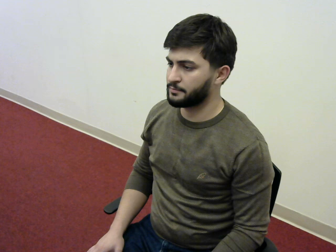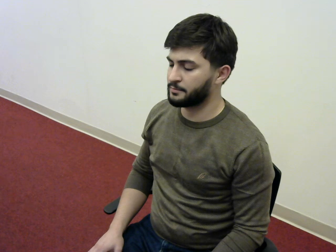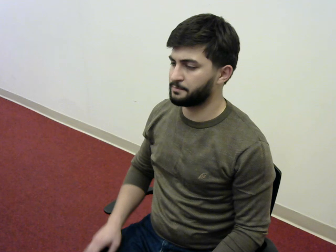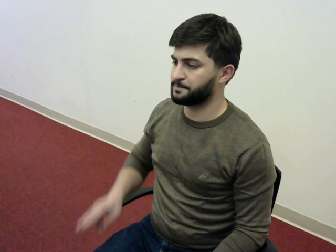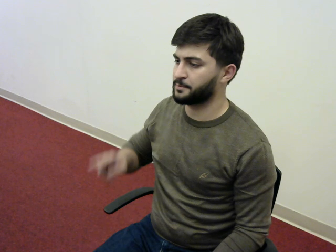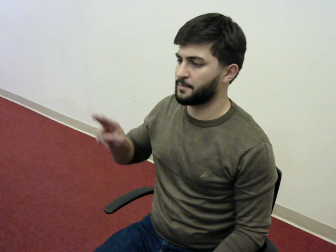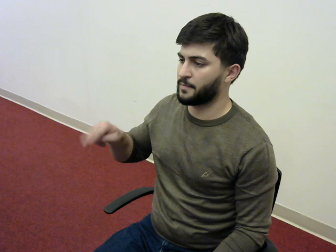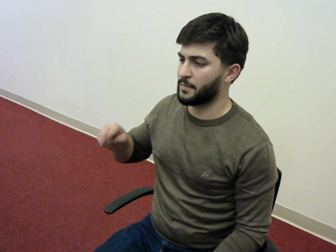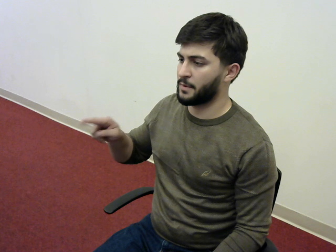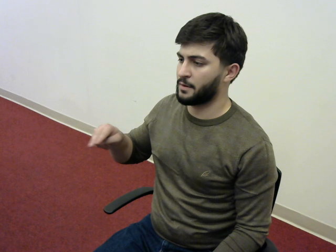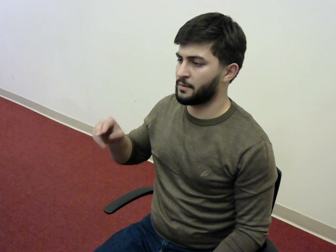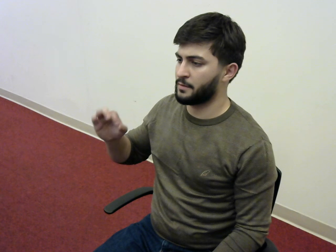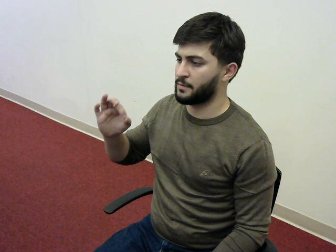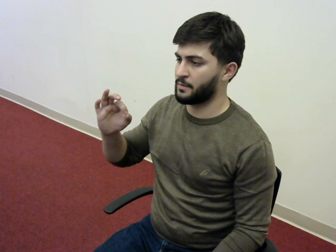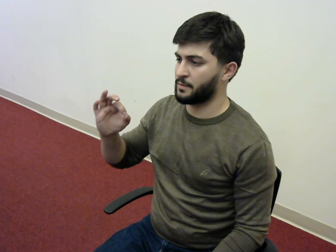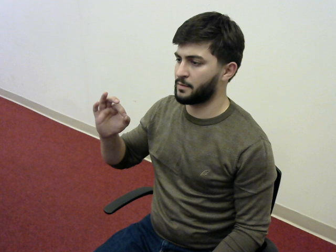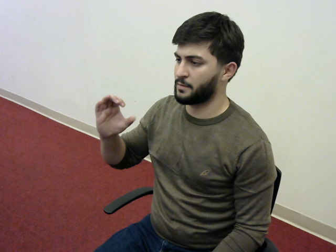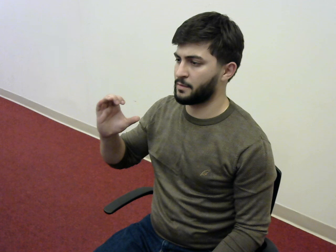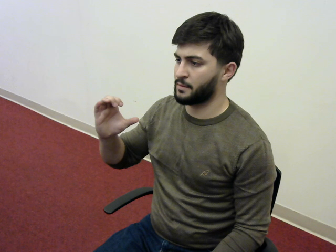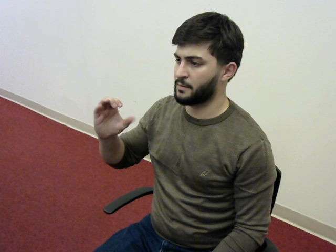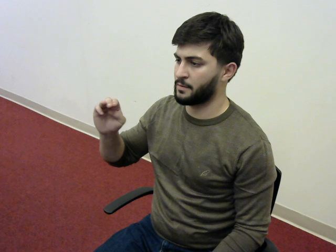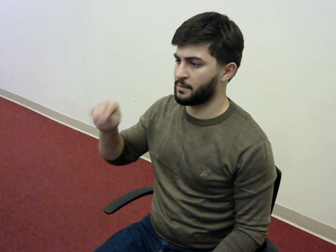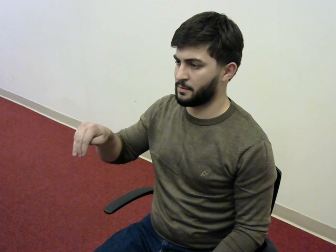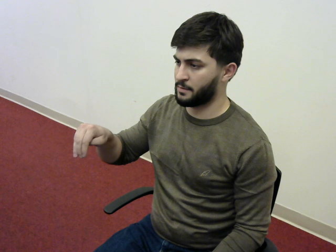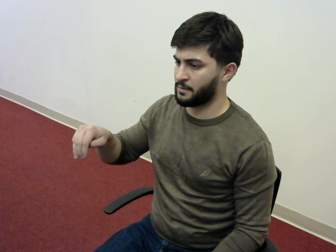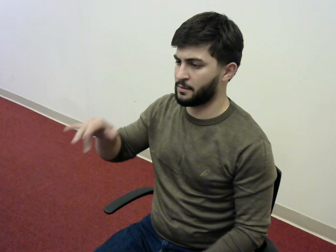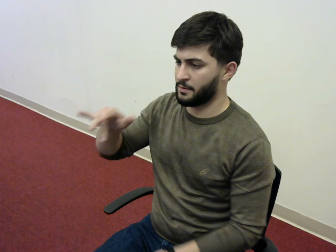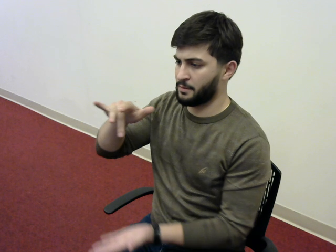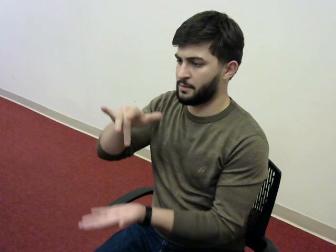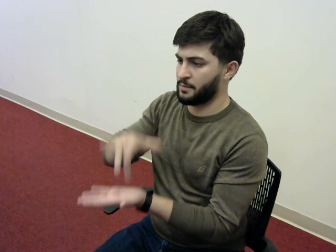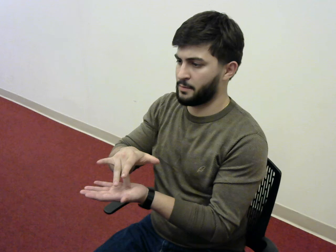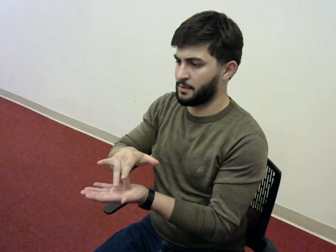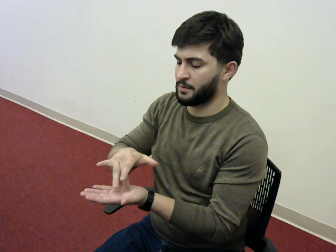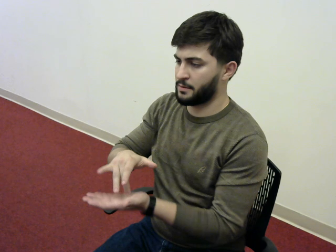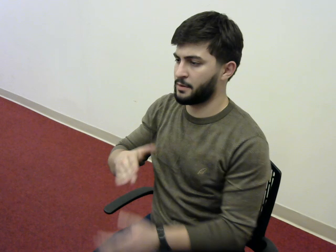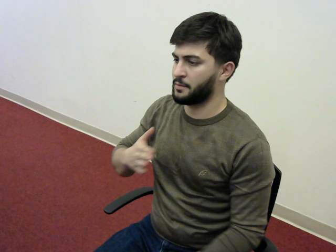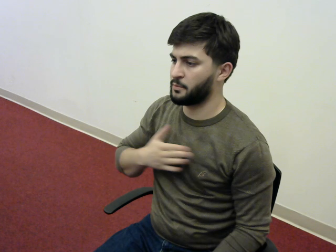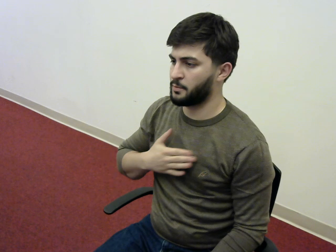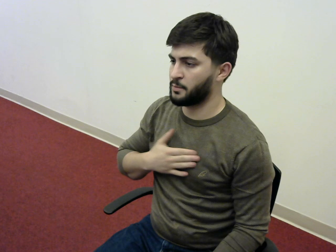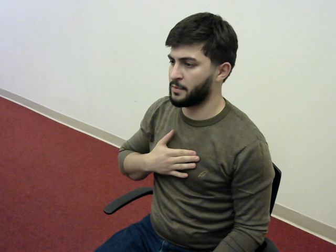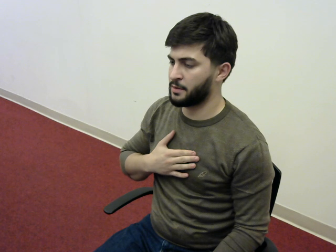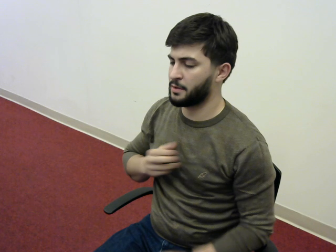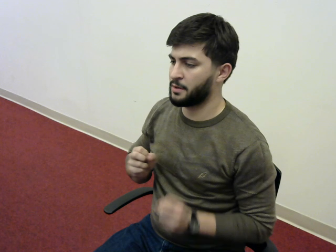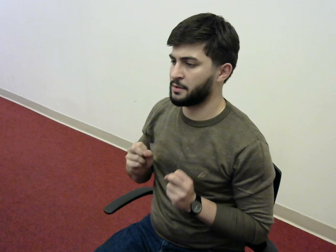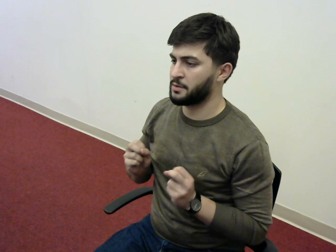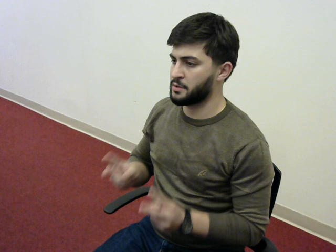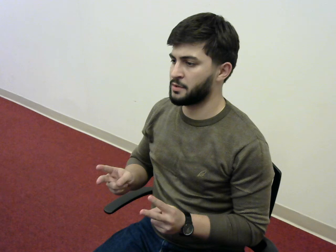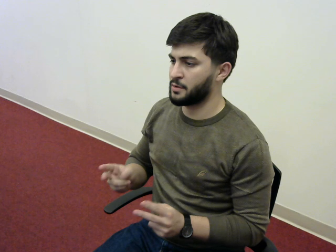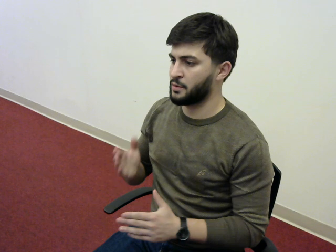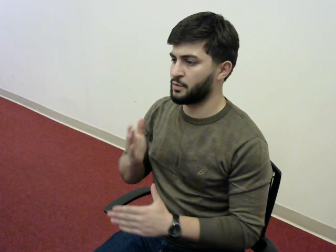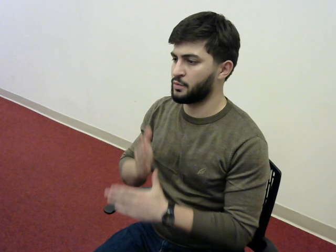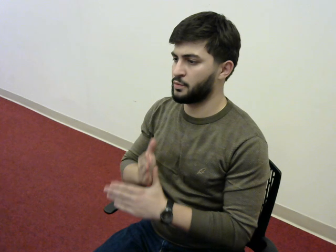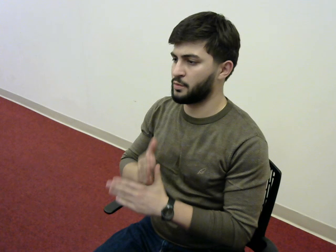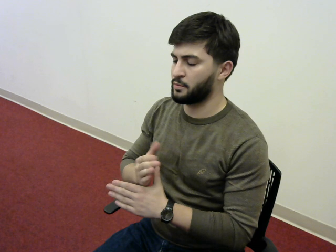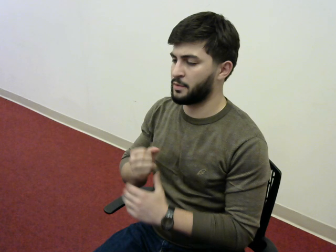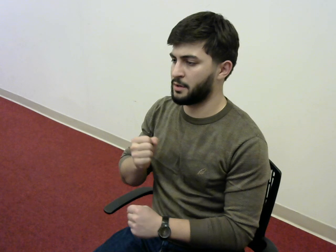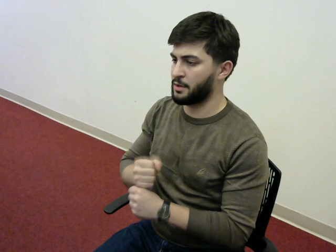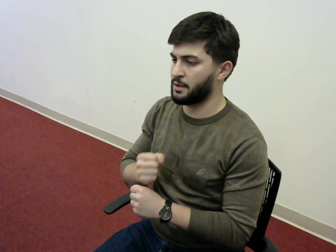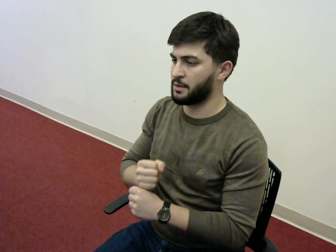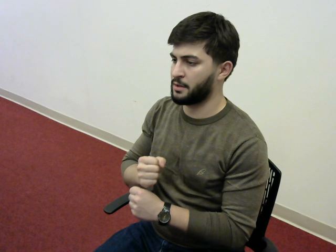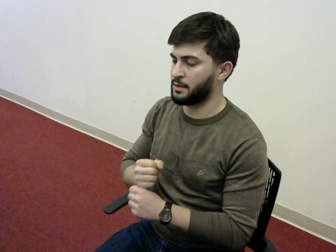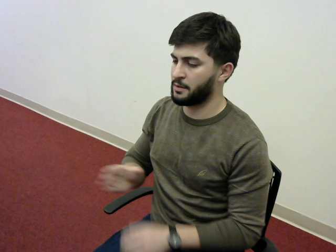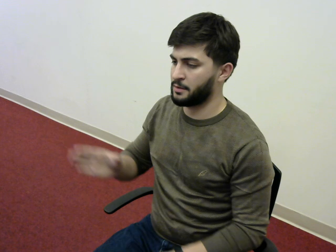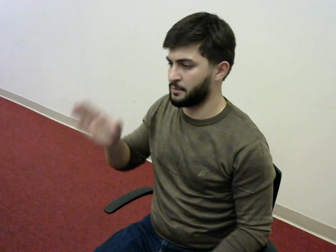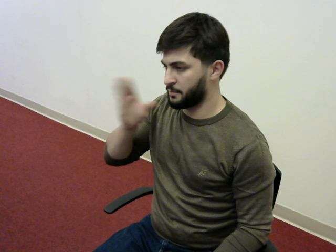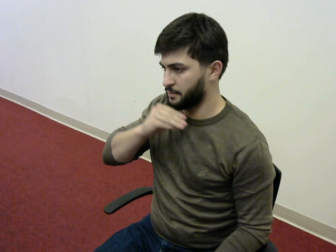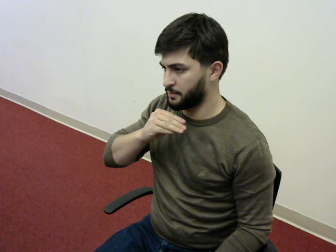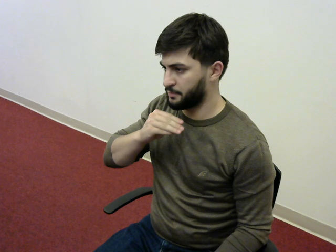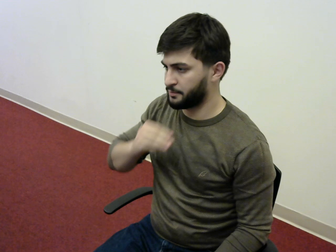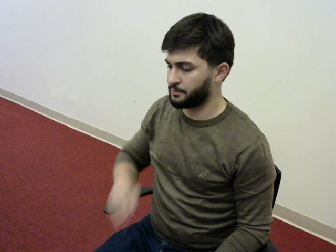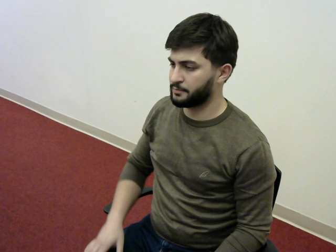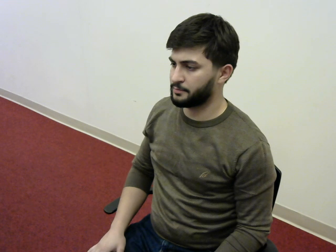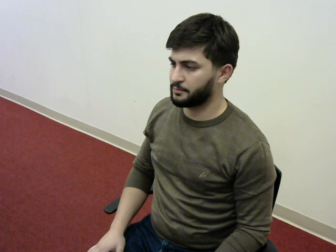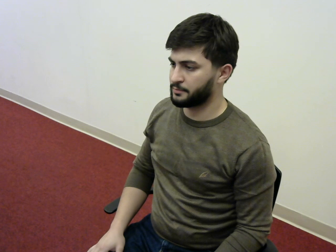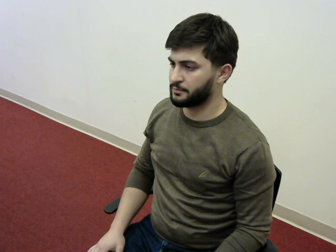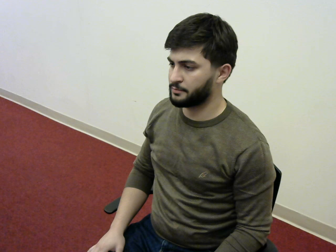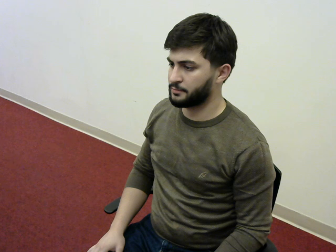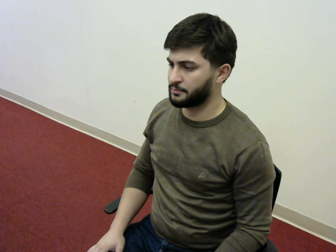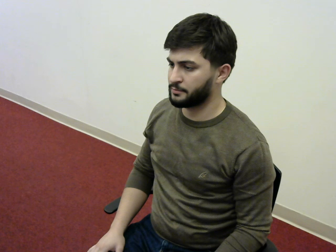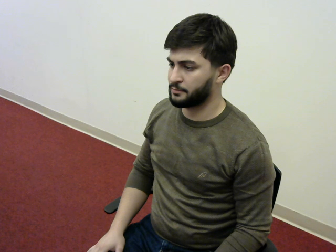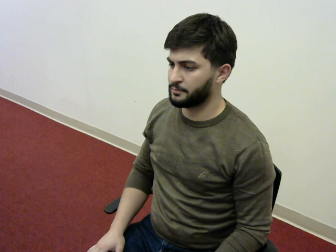DOST Mərkəzləri mənə necə kömək edə bilər?